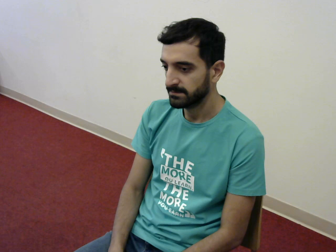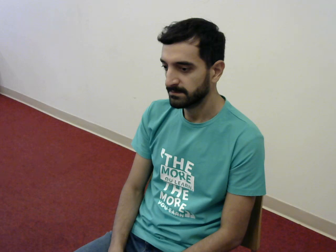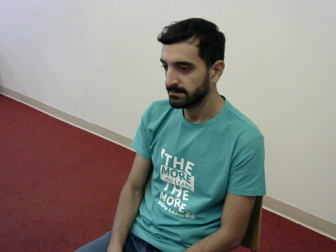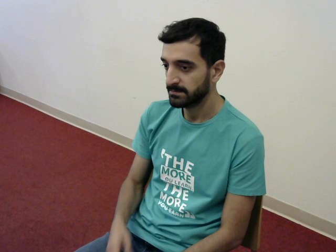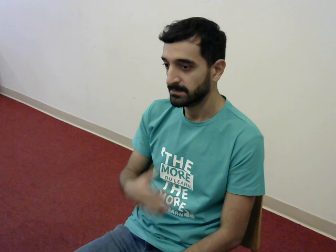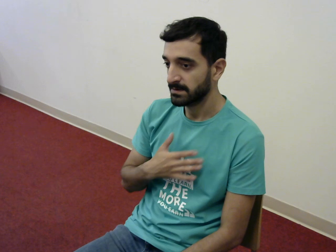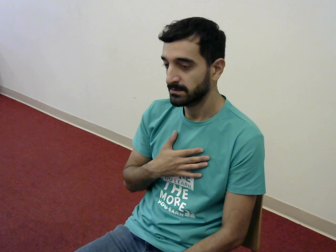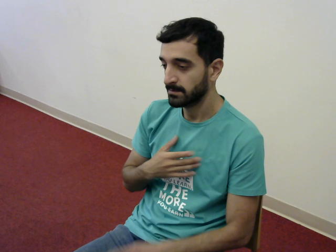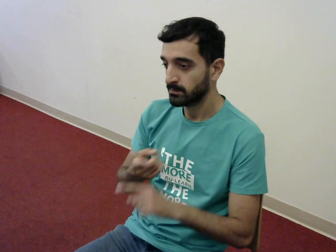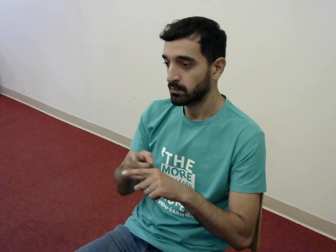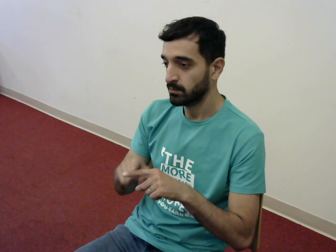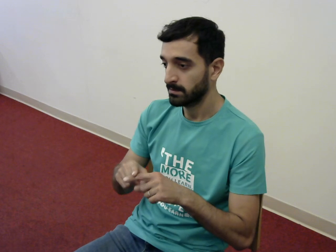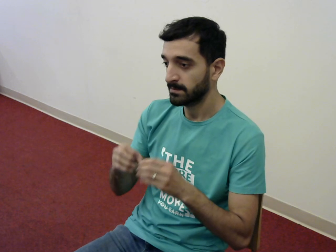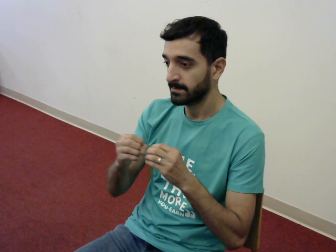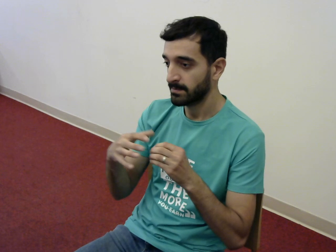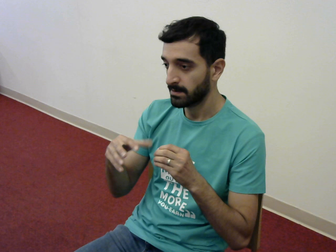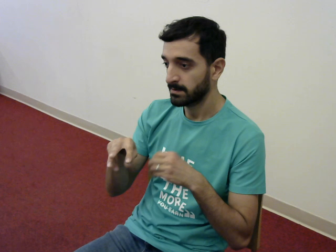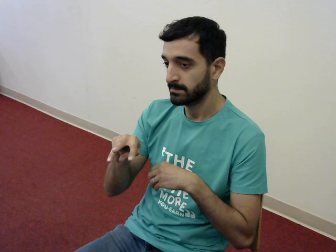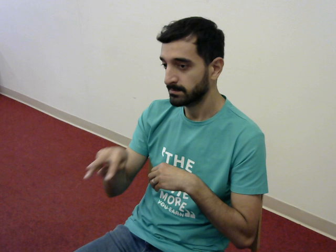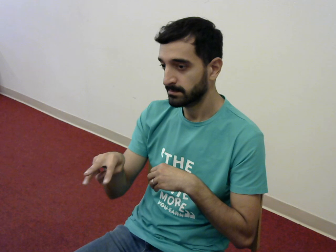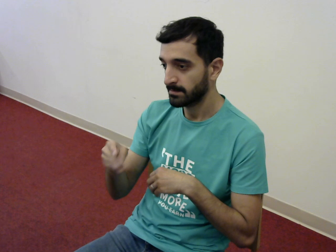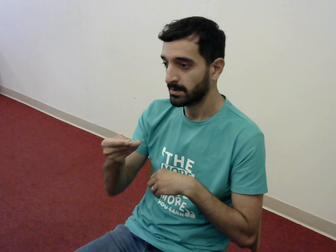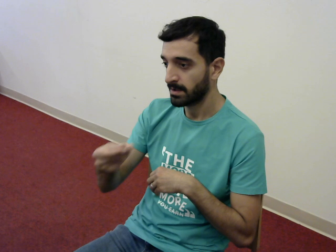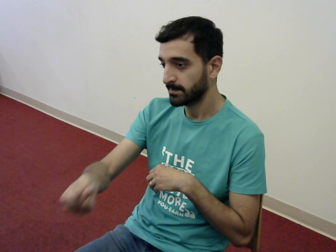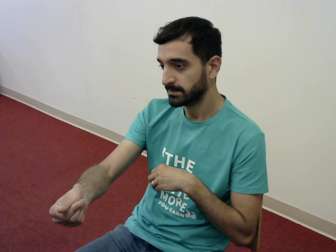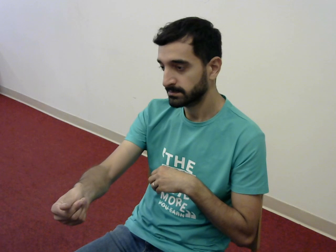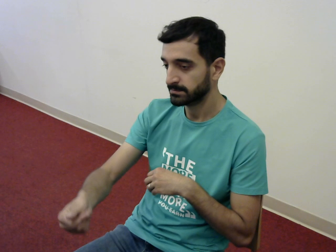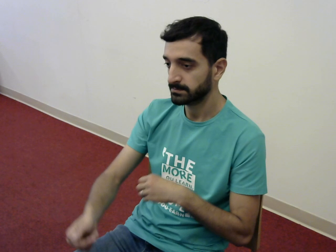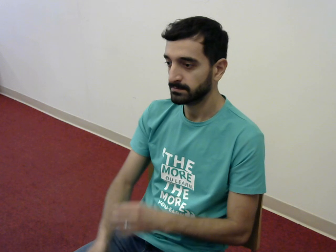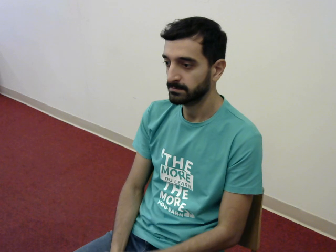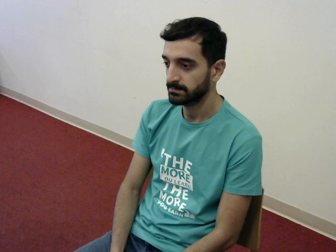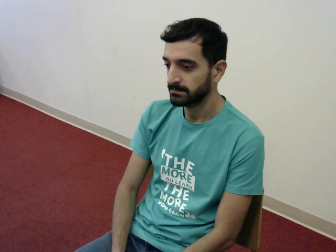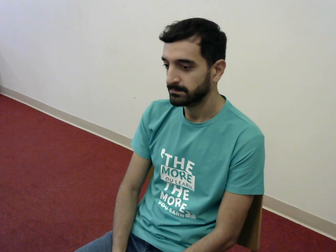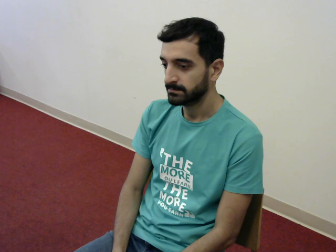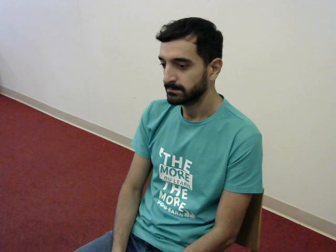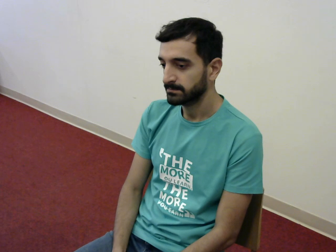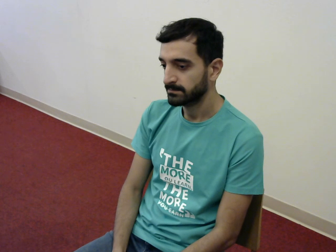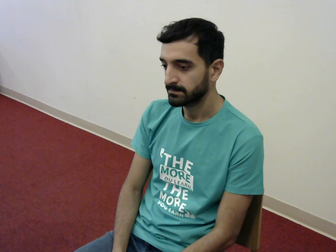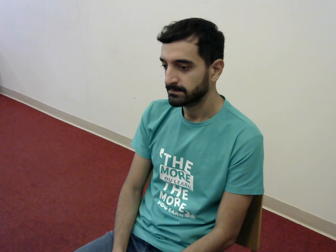Mən bunu 15 manata almışam